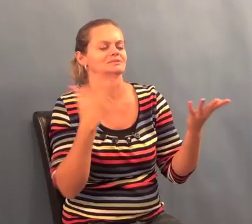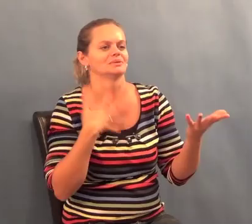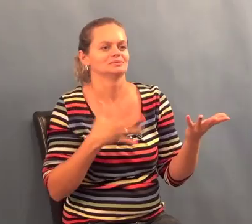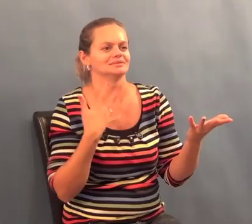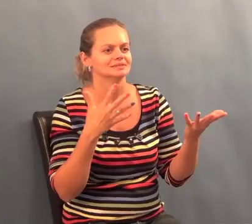"- Nie czułem."